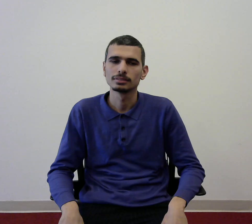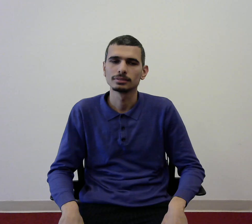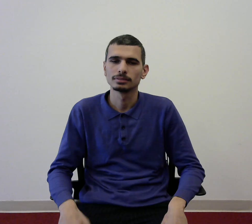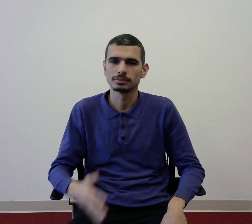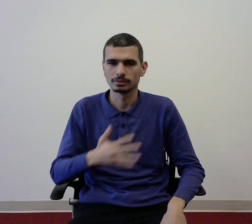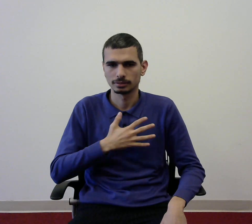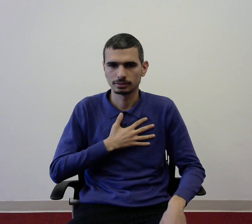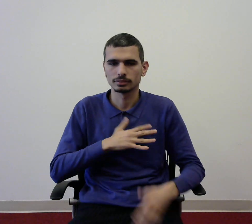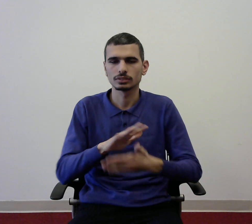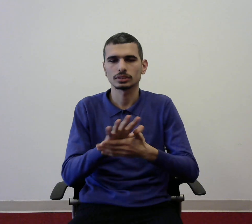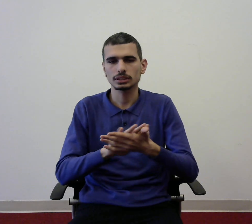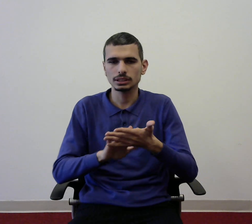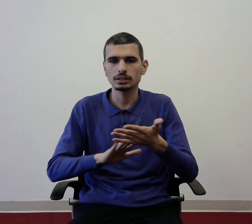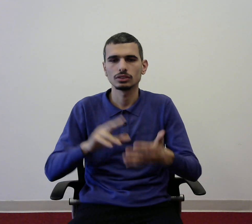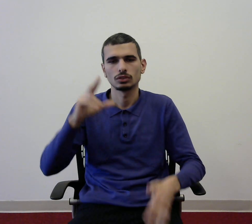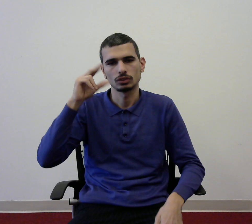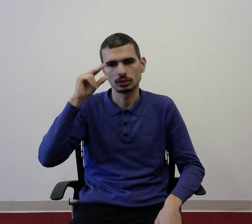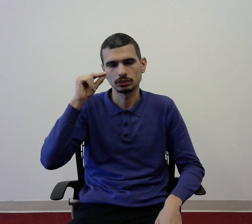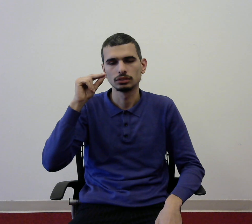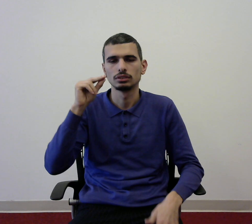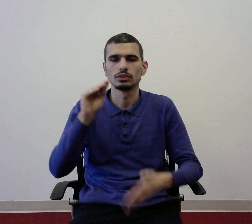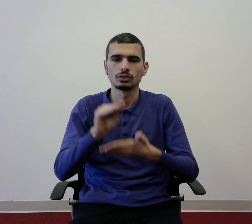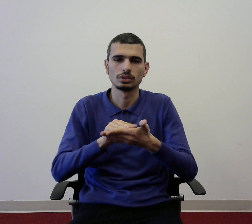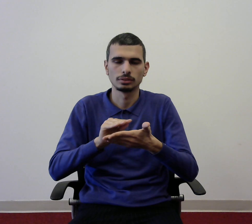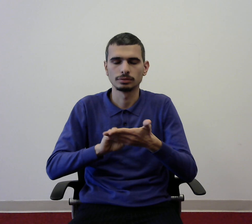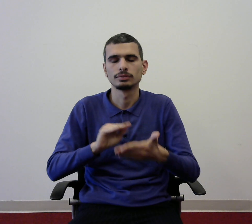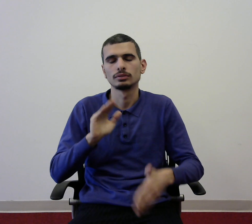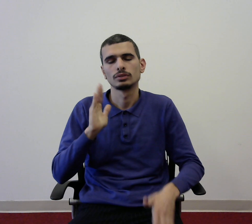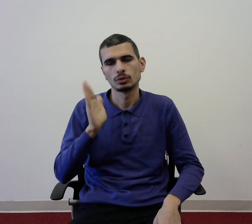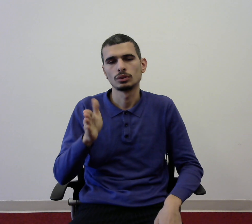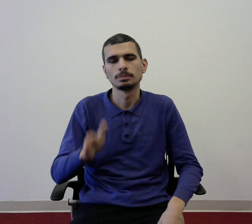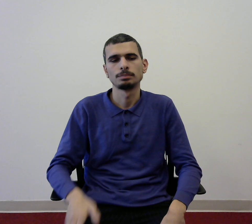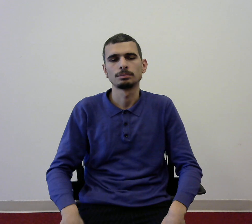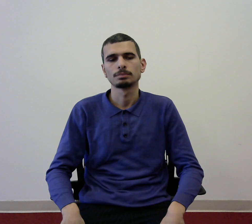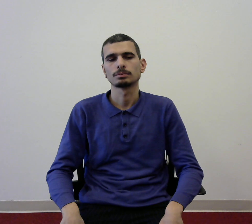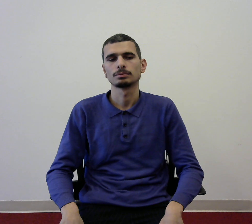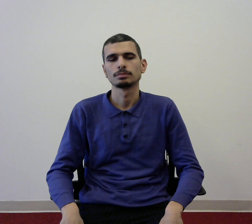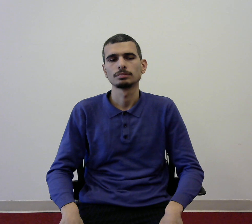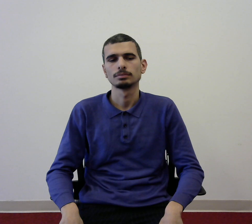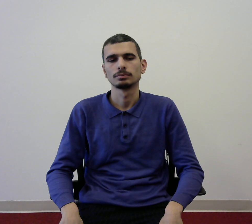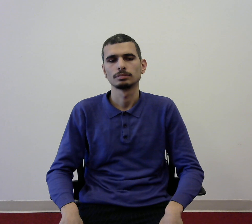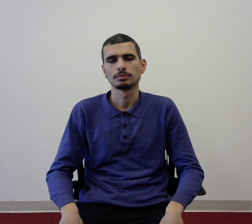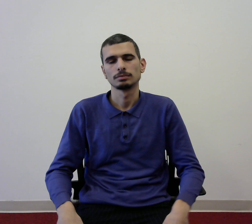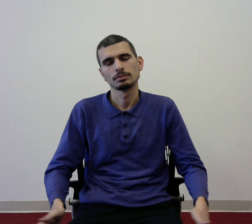Mən ərizəni nə vaxt yazmalıyam?